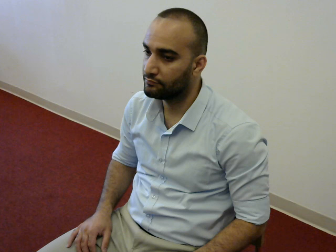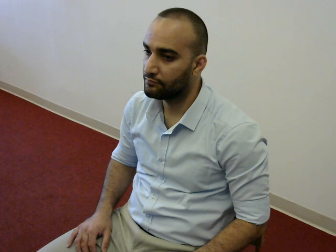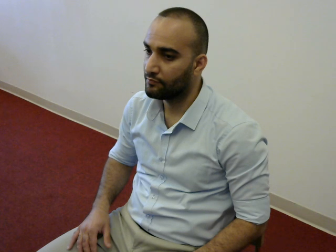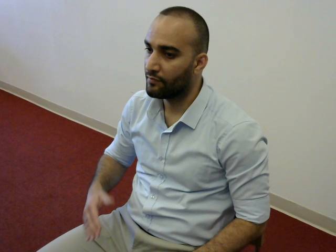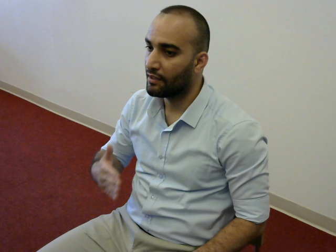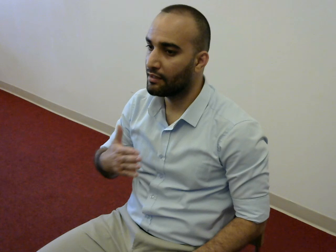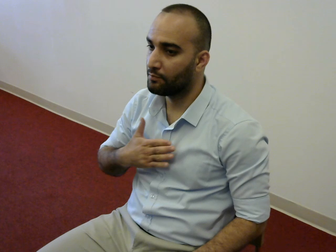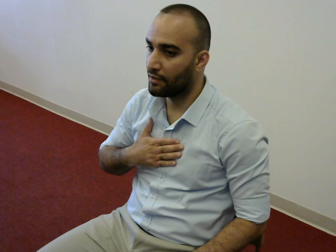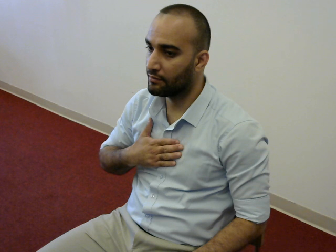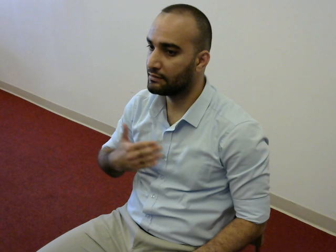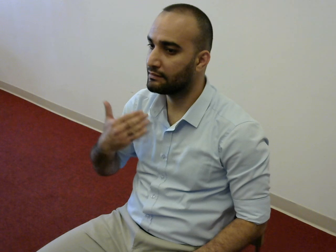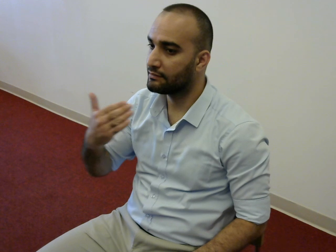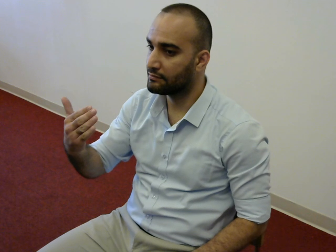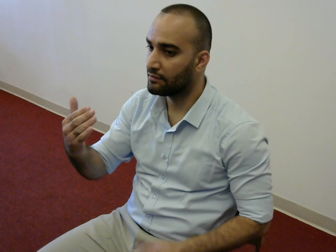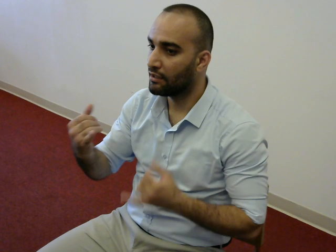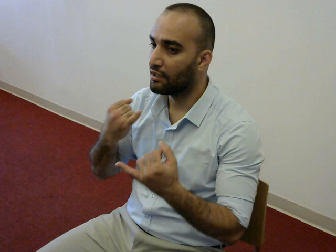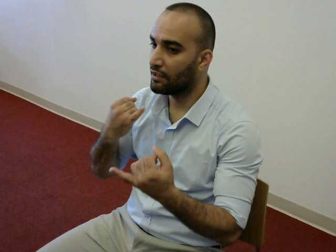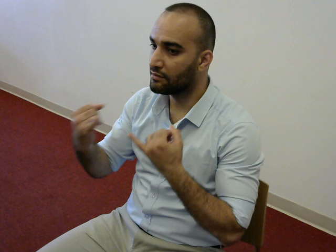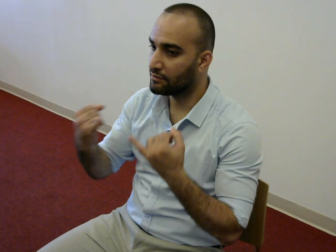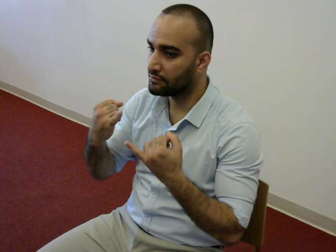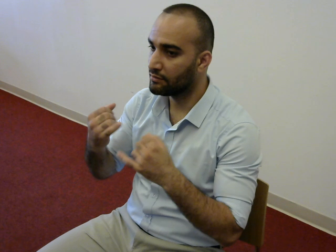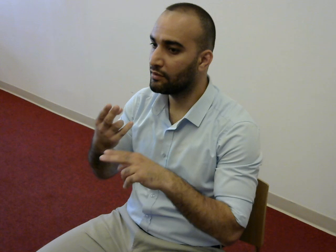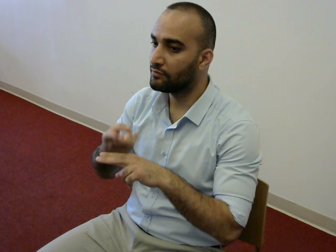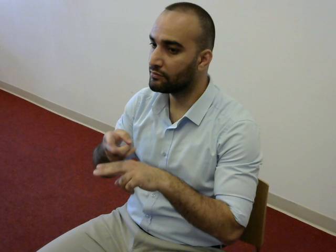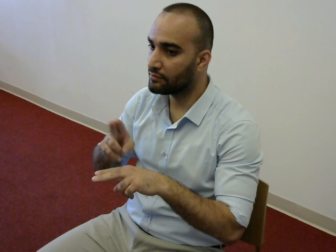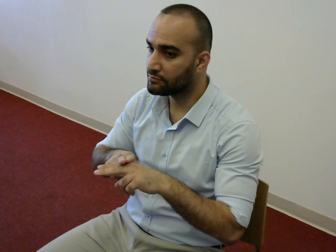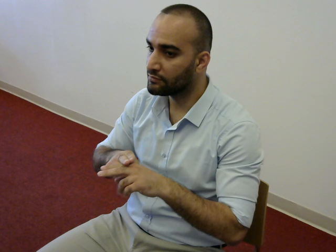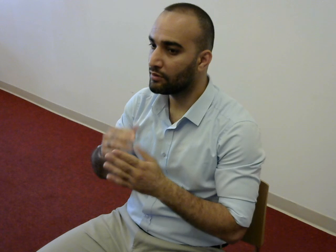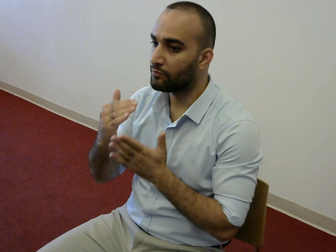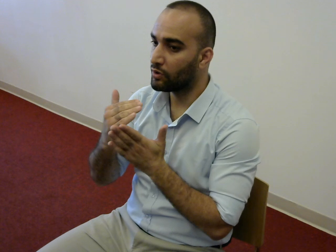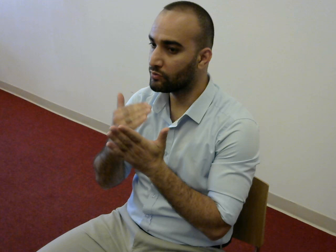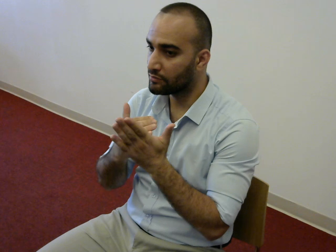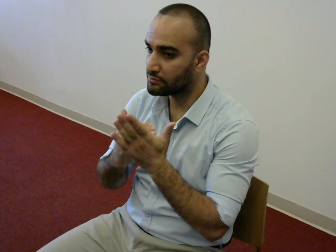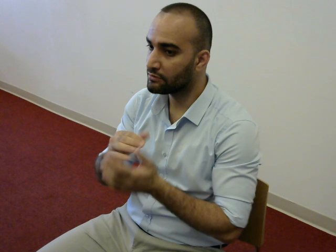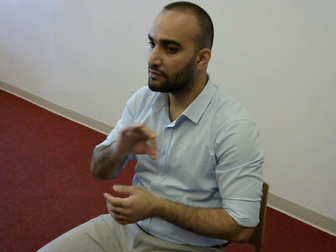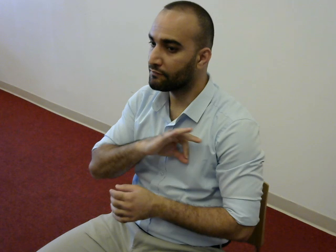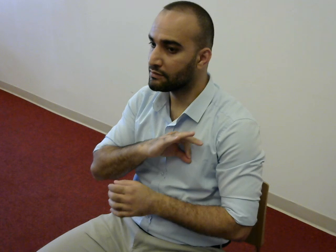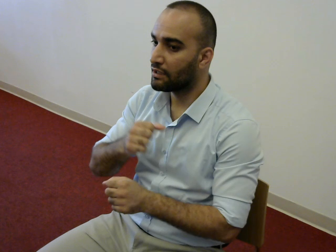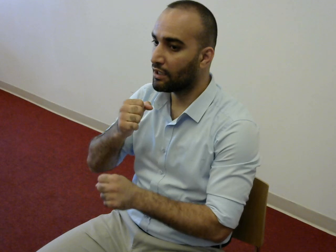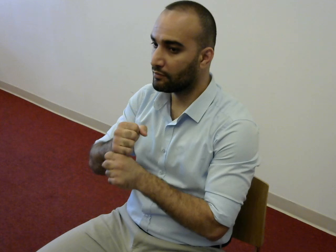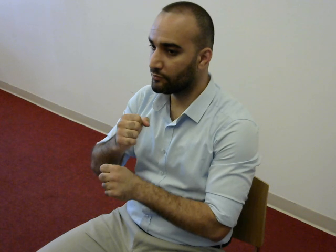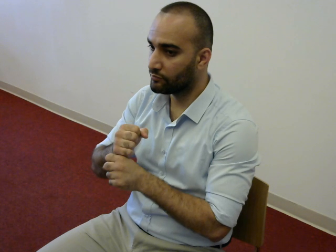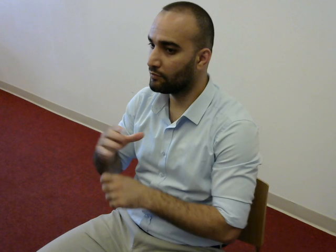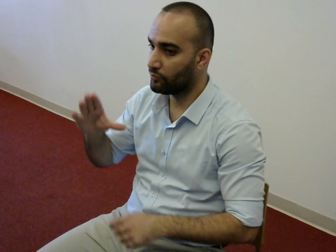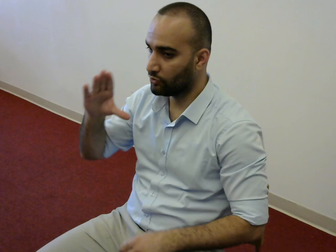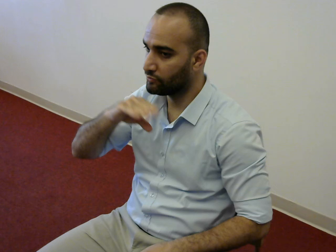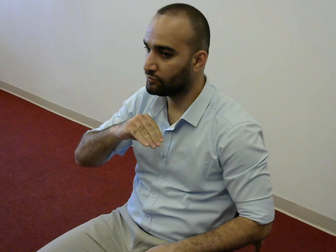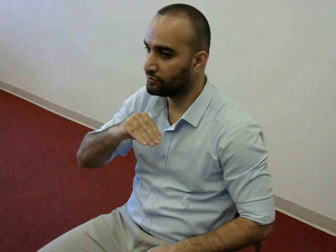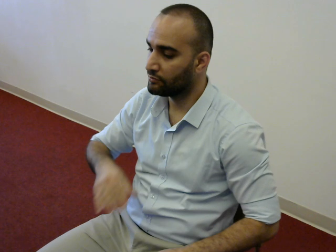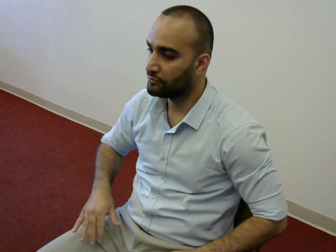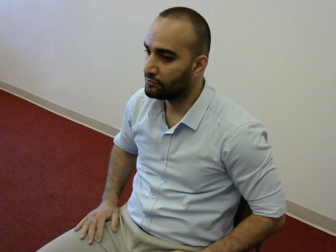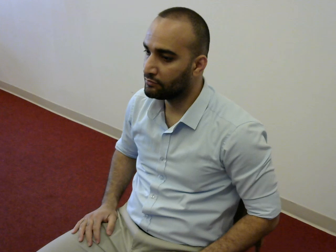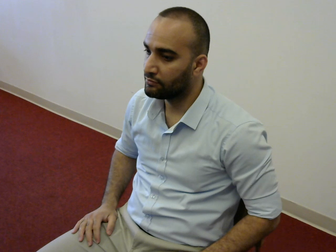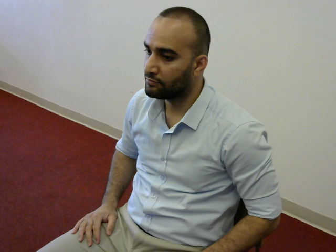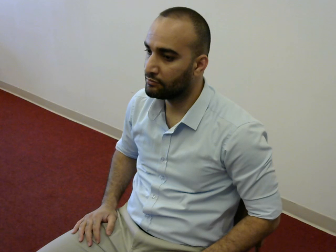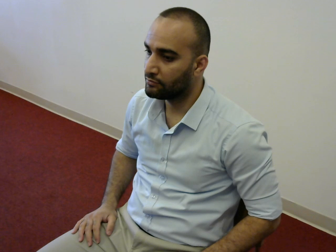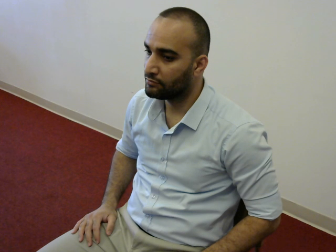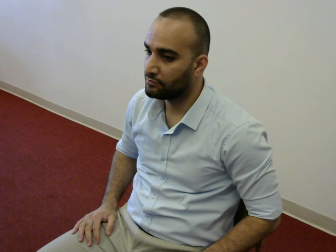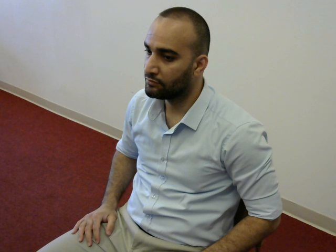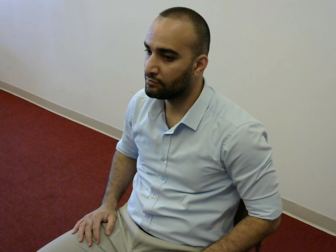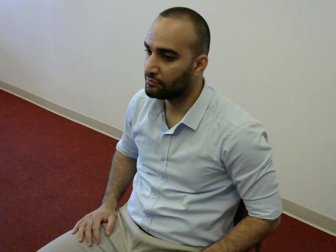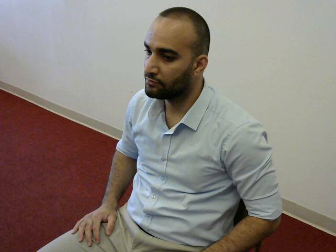Mən sizinlə danışmaq üçün proqramdan istifadə edə bilərəm